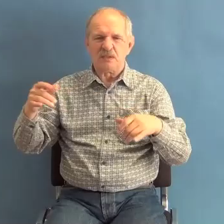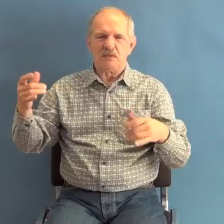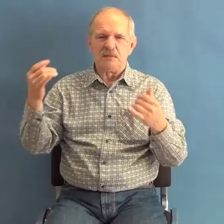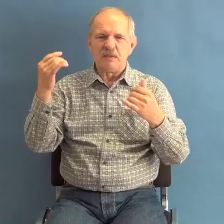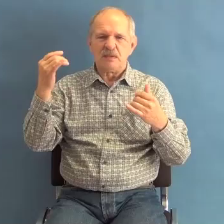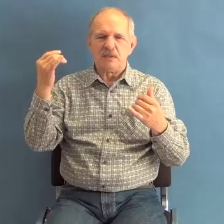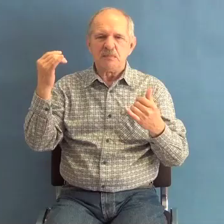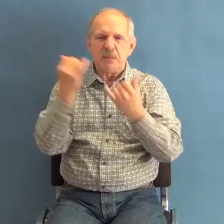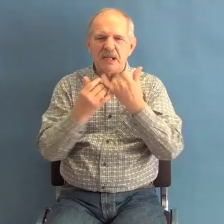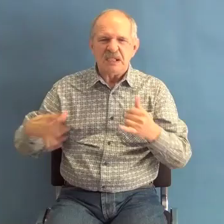Benzyna.